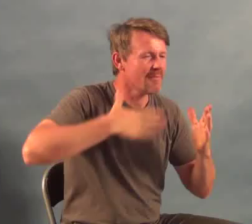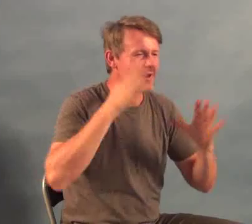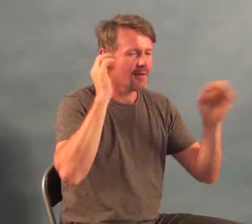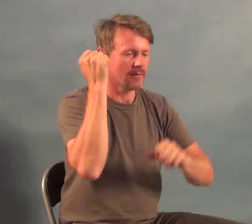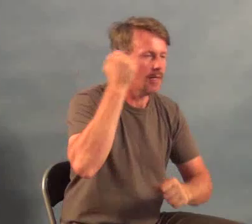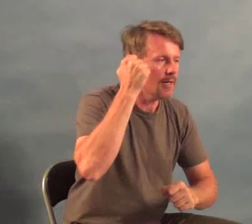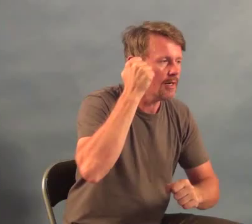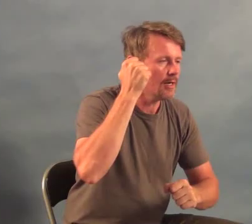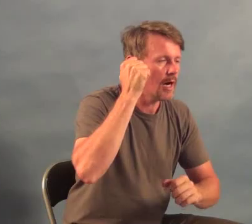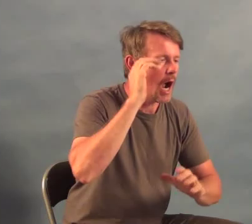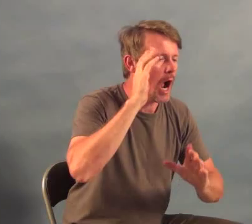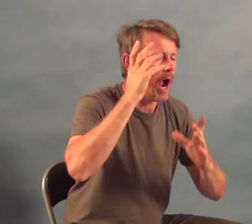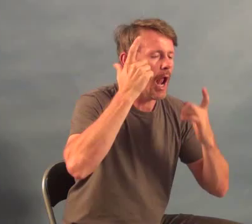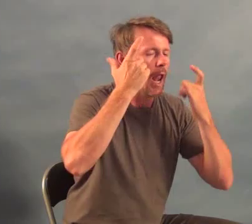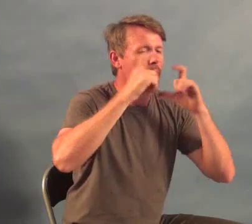Zatrzymał się z toporkiem.